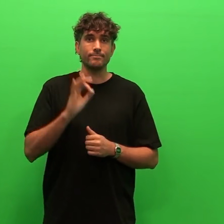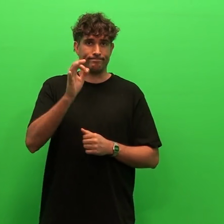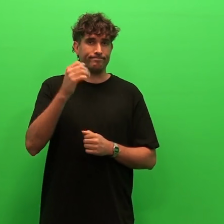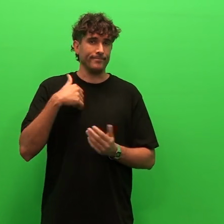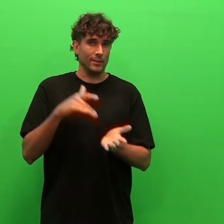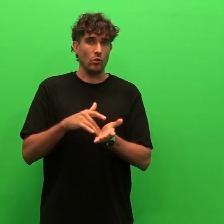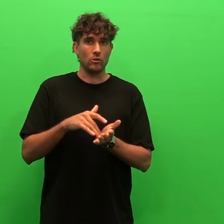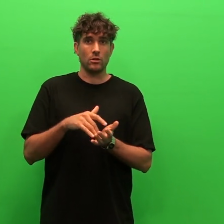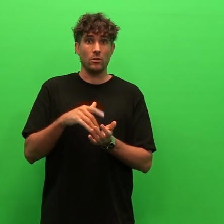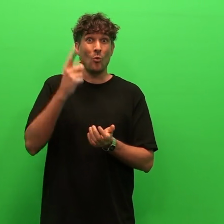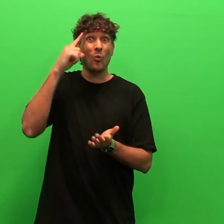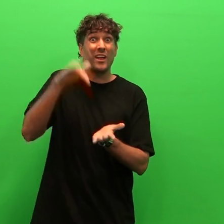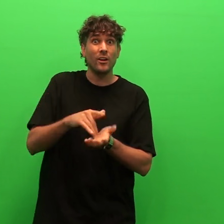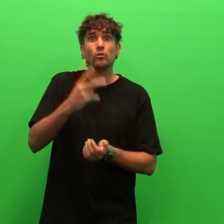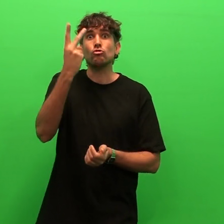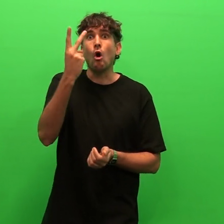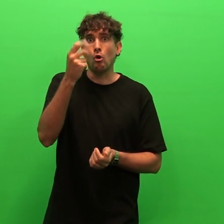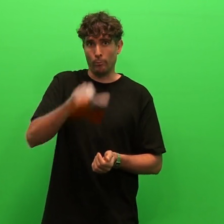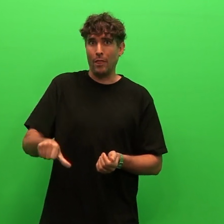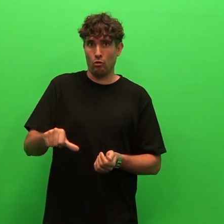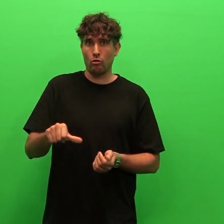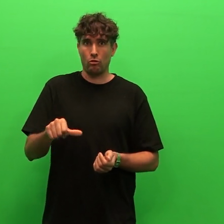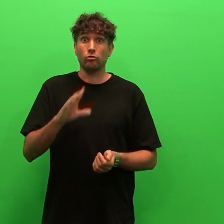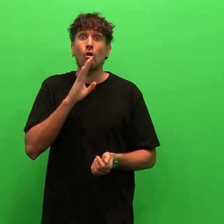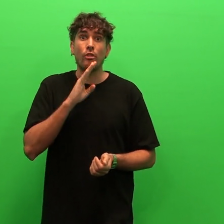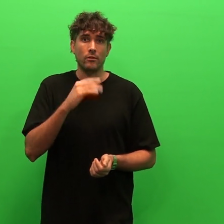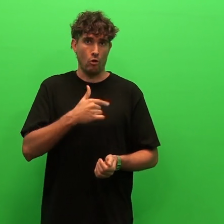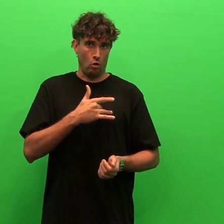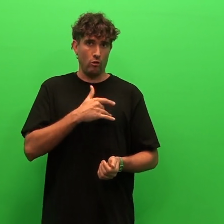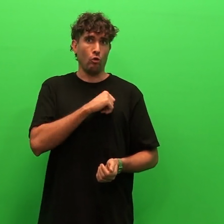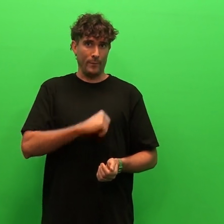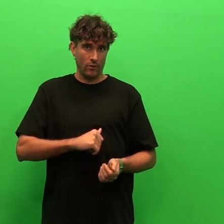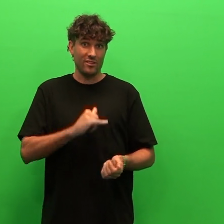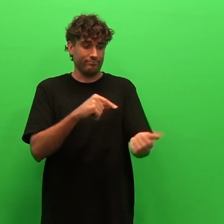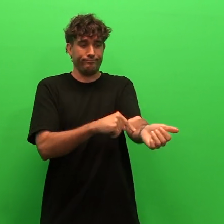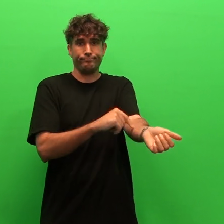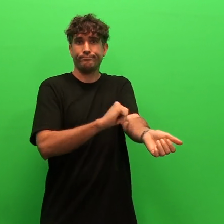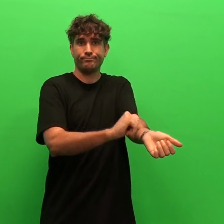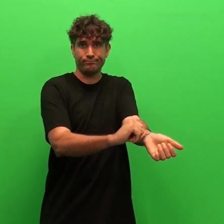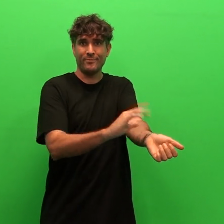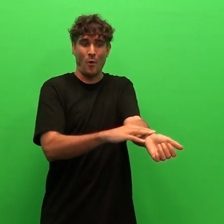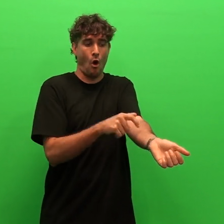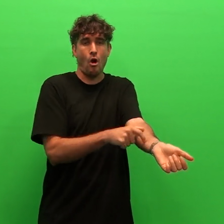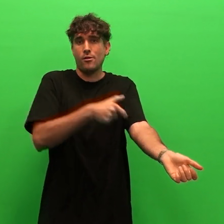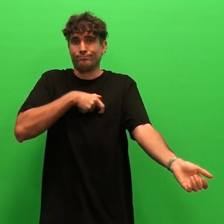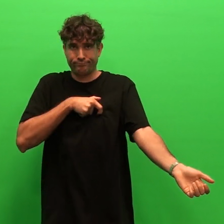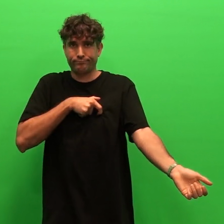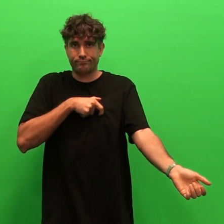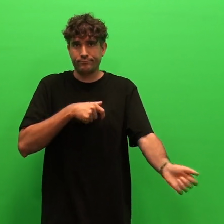Sí, em van fer dues operacions en un mateix dia, al cor i al braç, perquè em van fer un empelt del braç al cor.